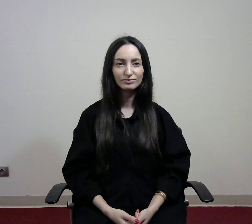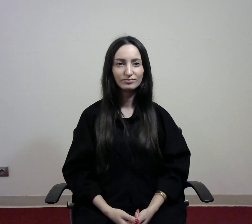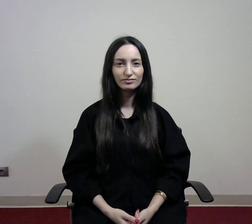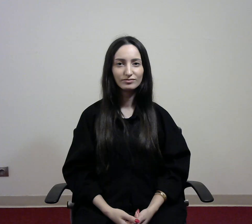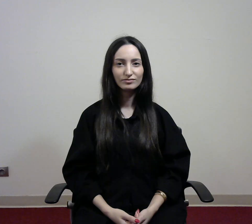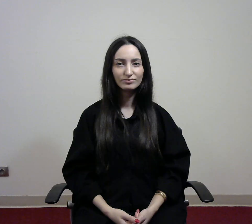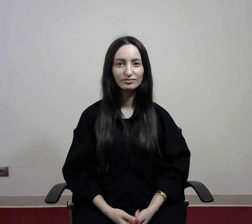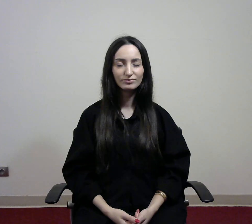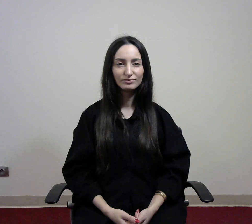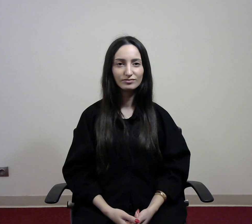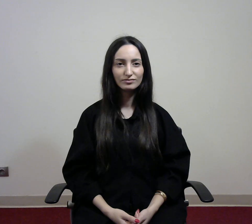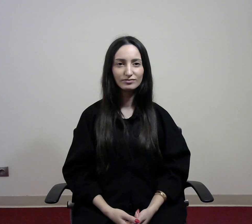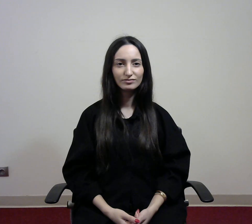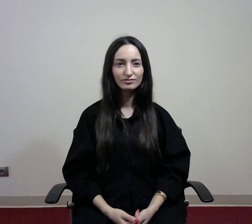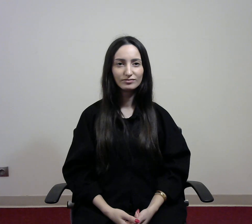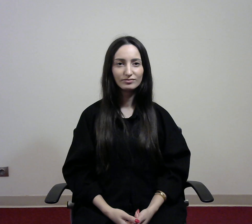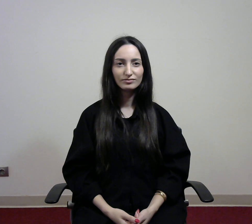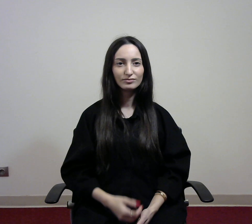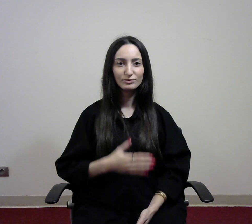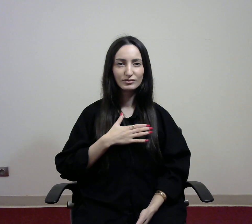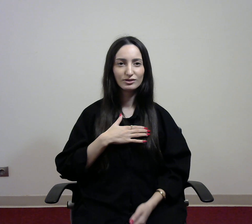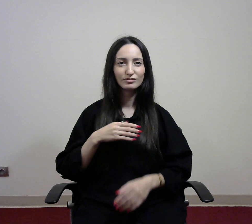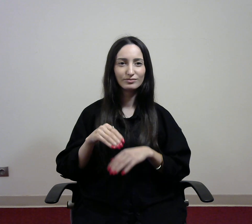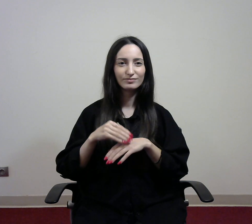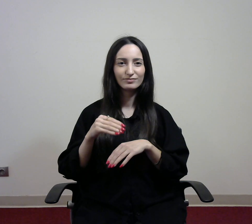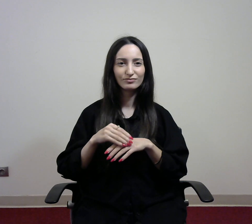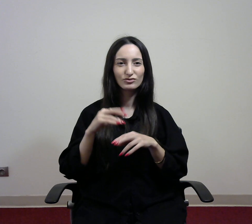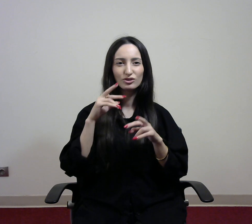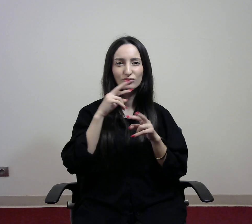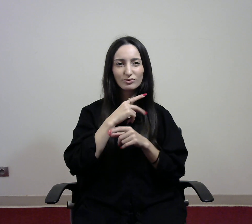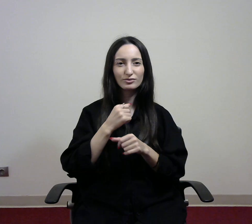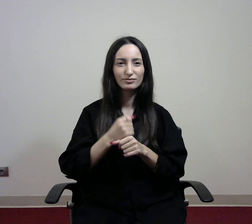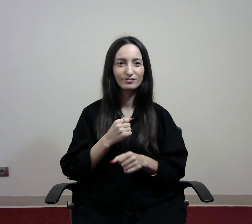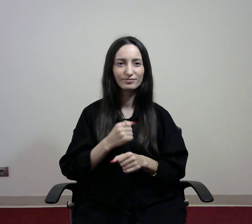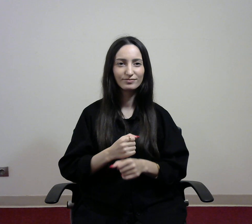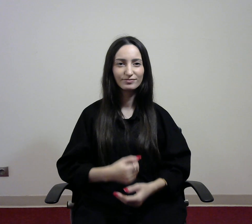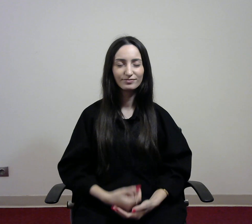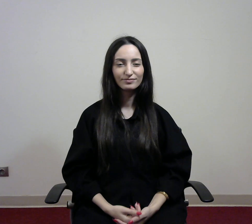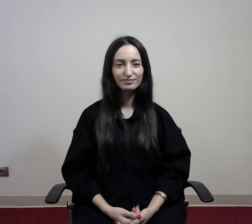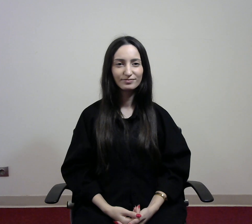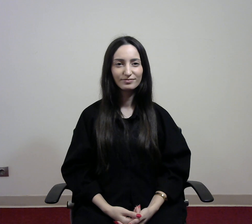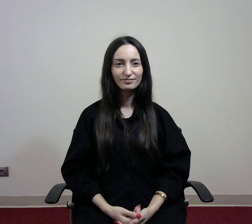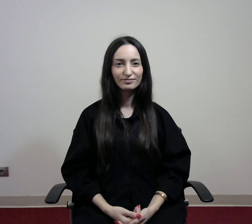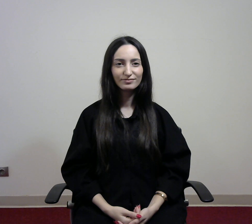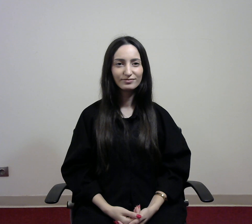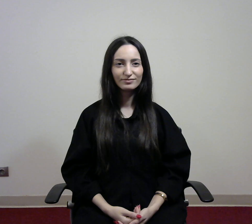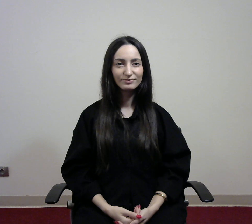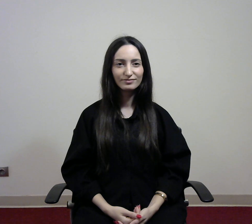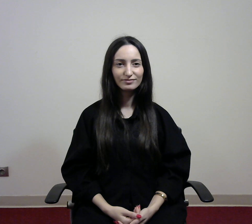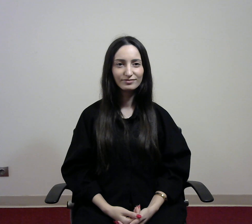Mənim həyat yoldaşım səhv edib